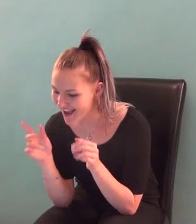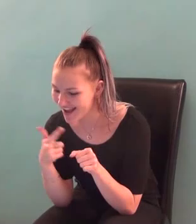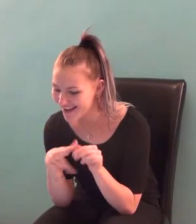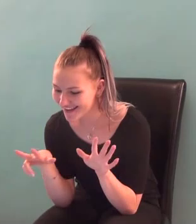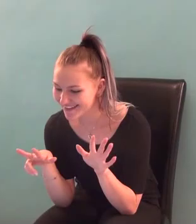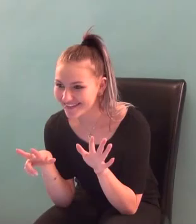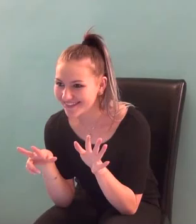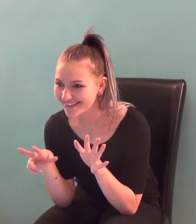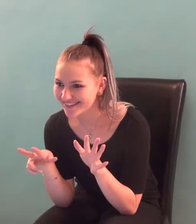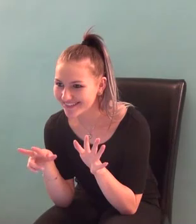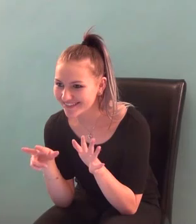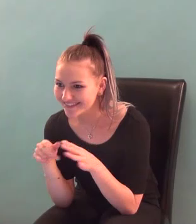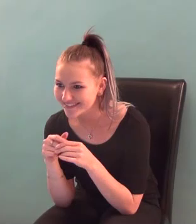Dwudziestego ósmego?